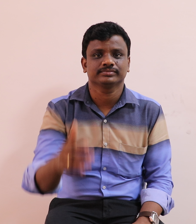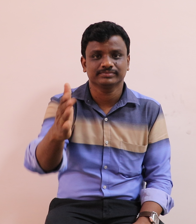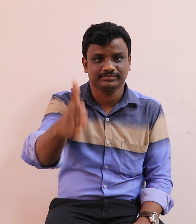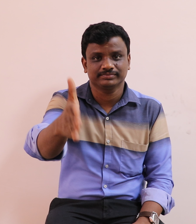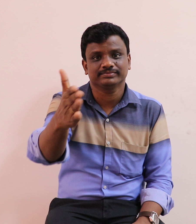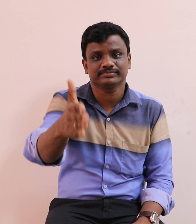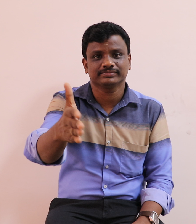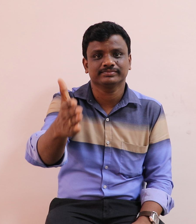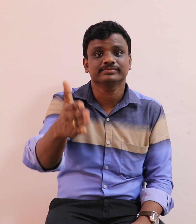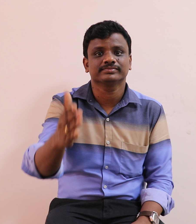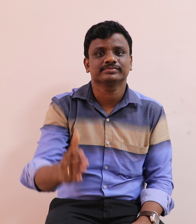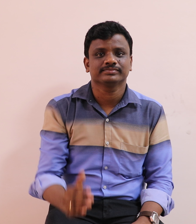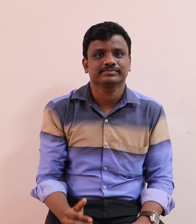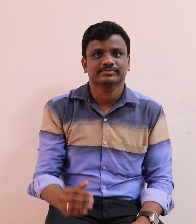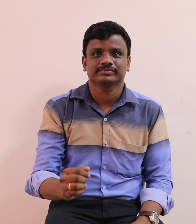congratulations